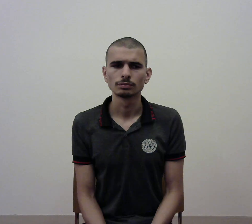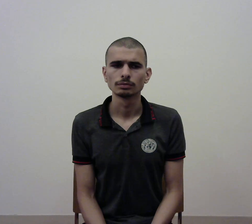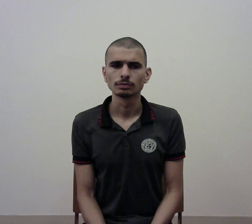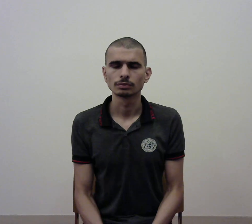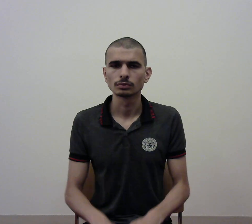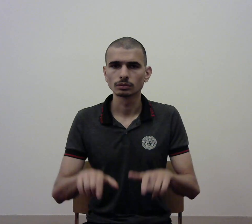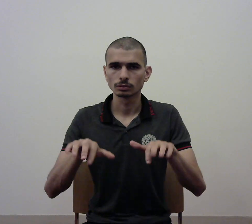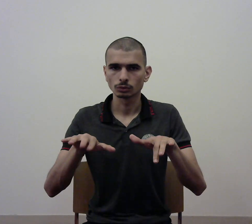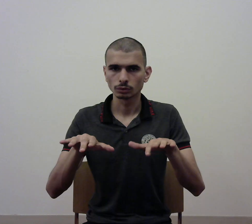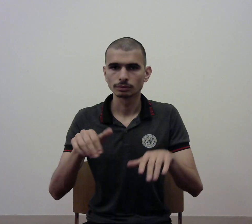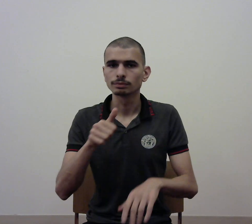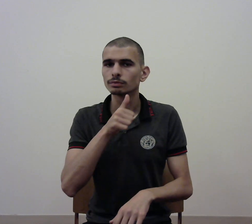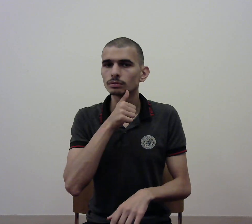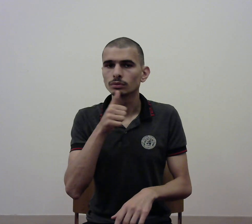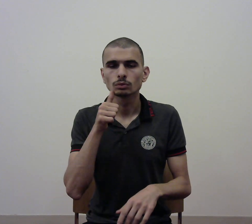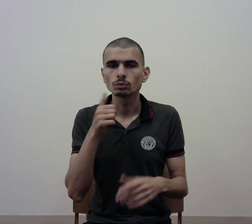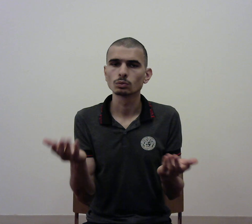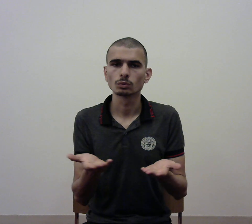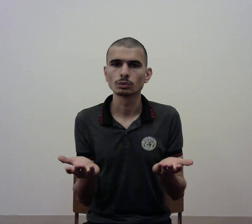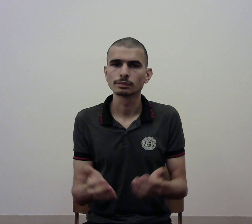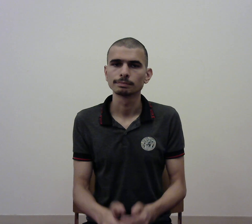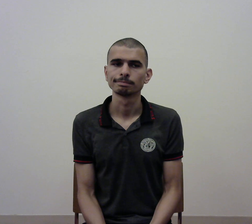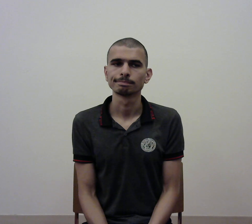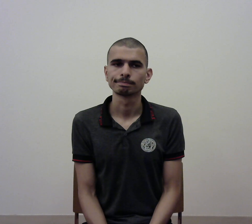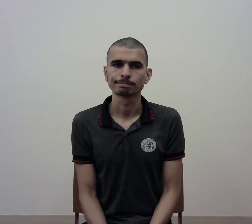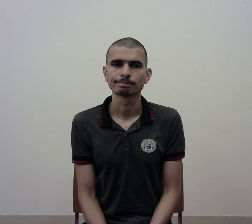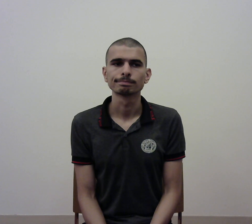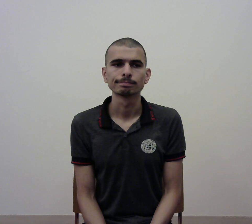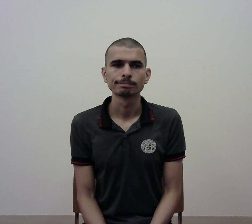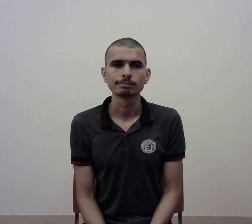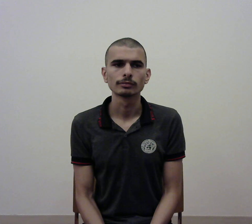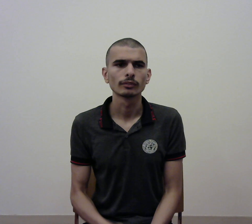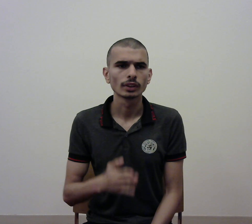Kompüterin parolu nədir?